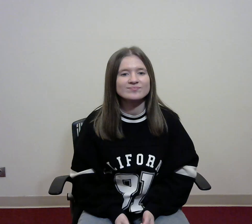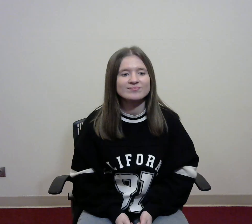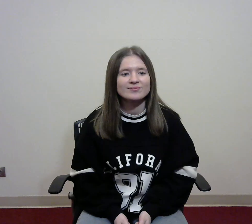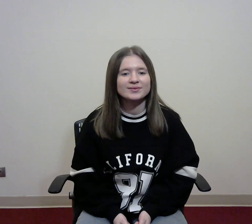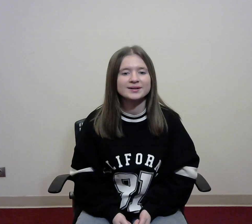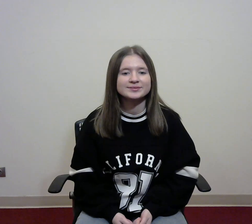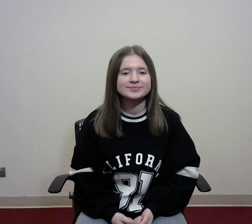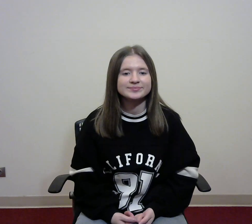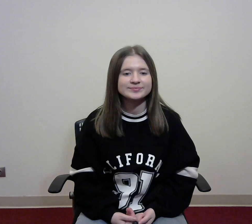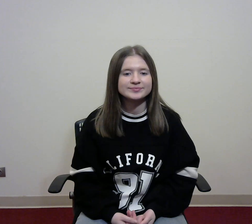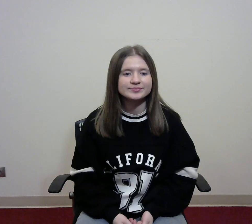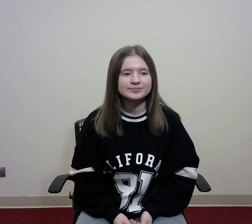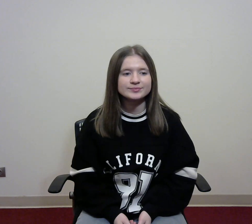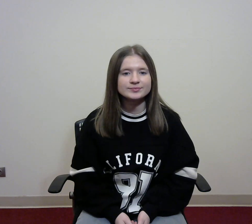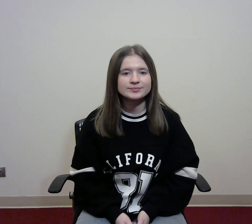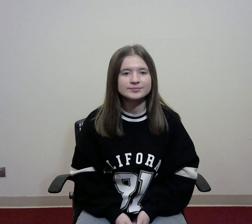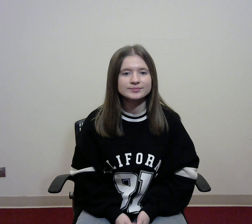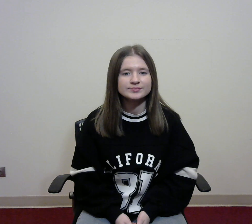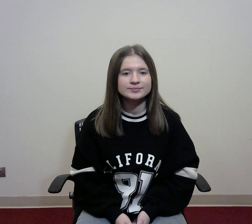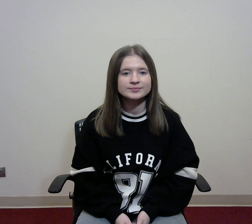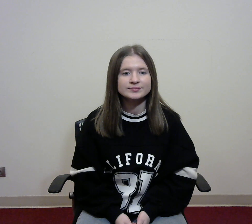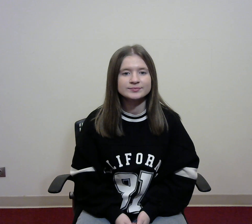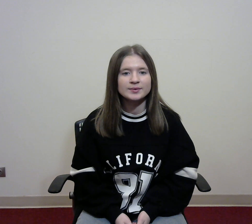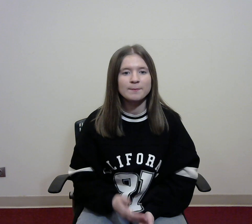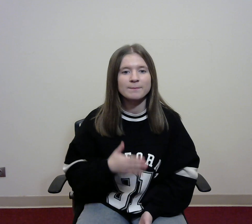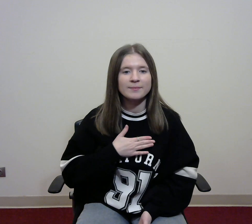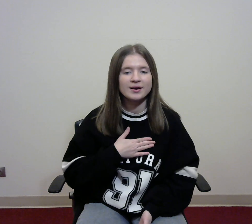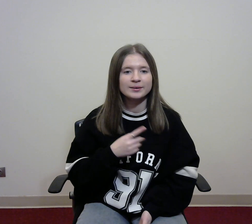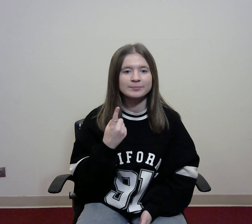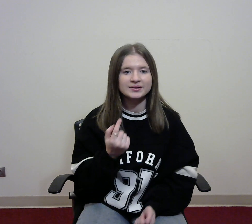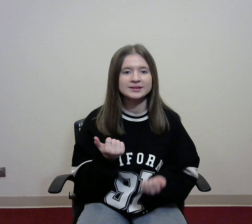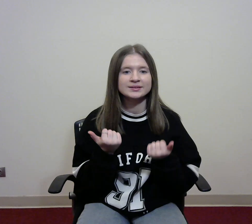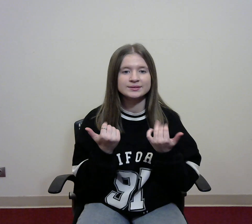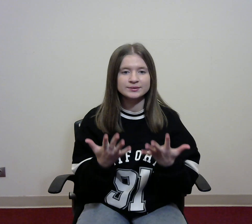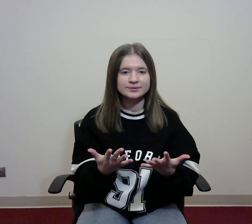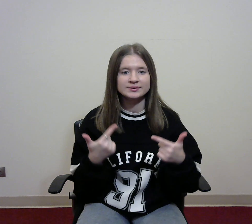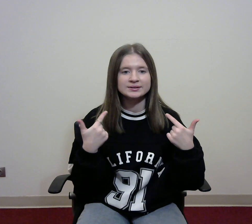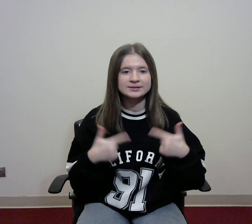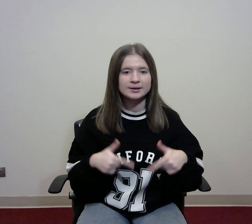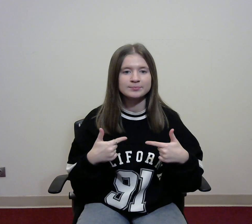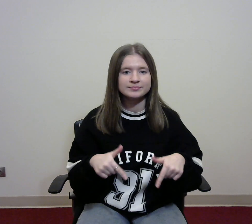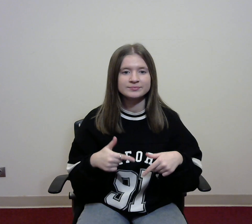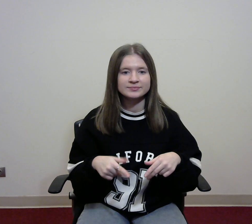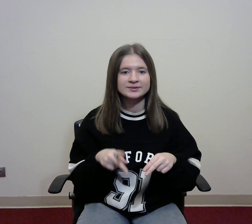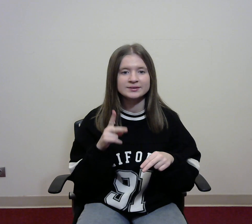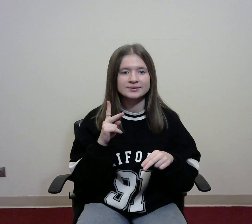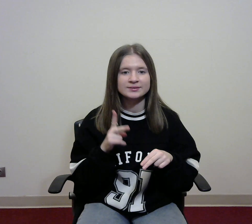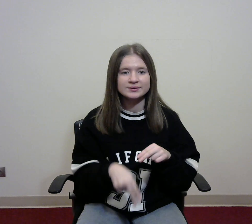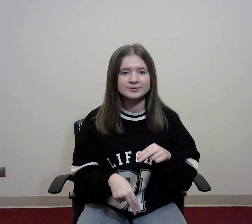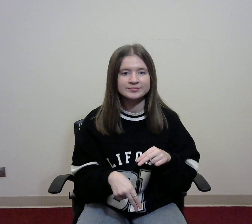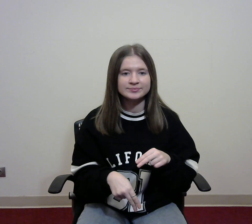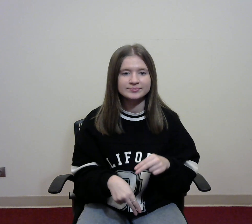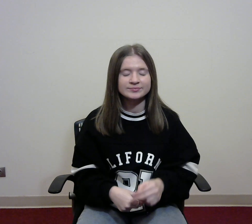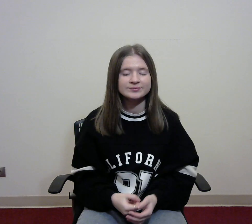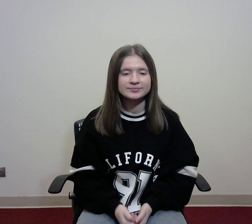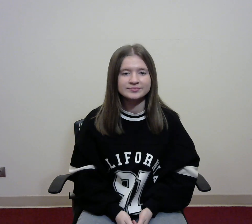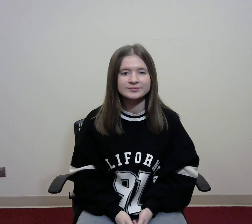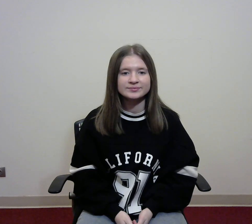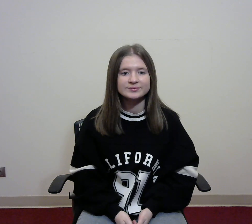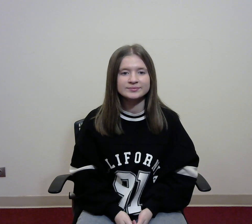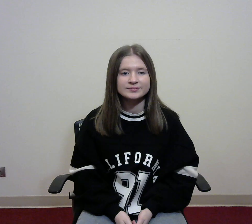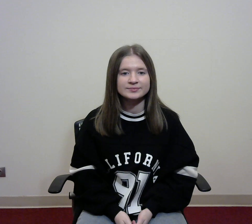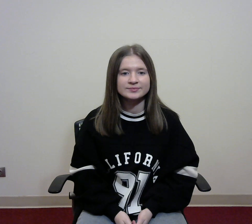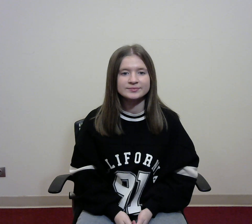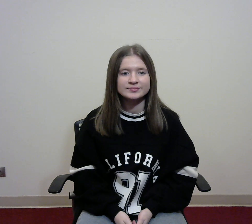Mən bir neçə imtahandan kəsildim